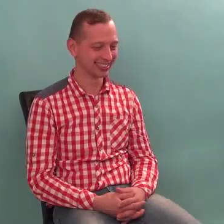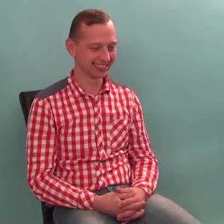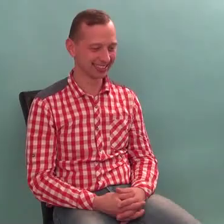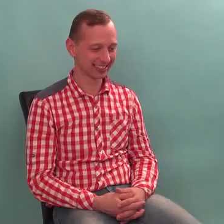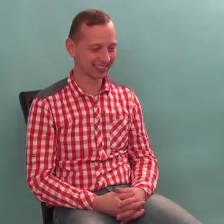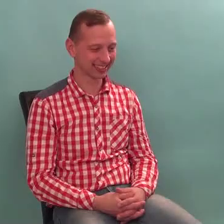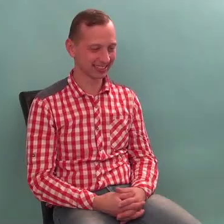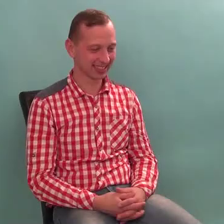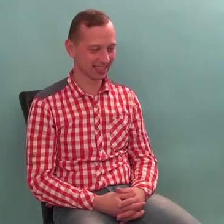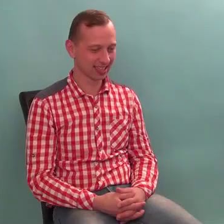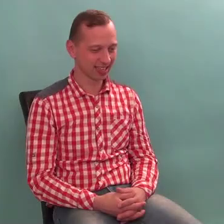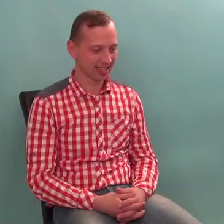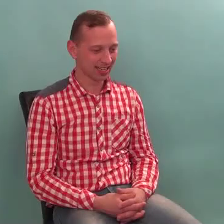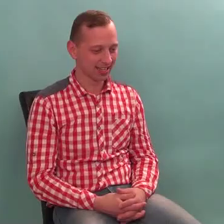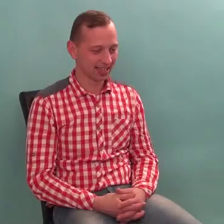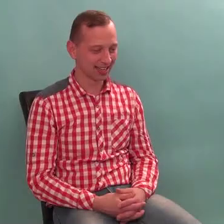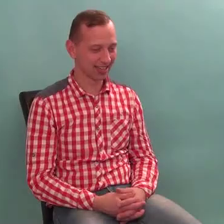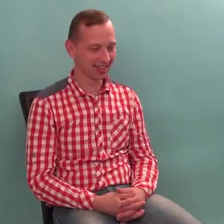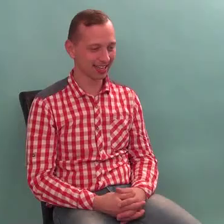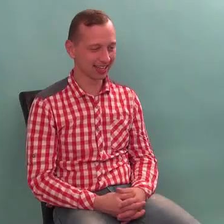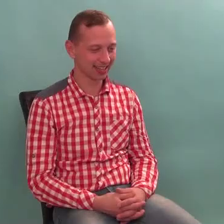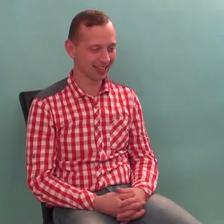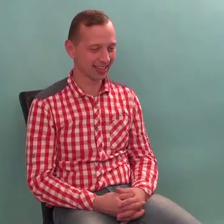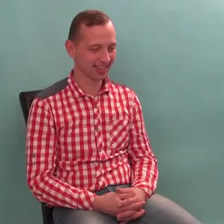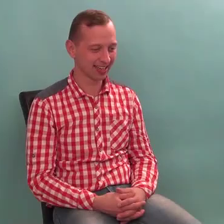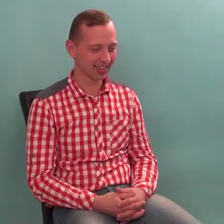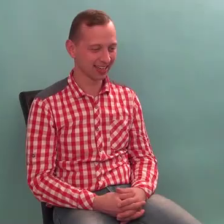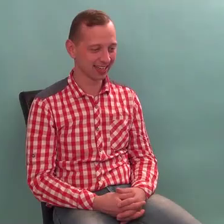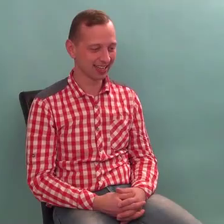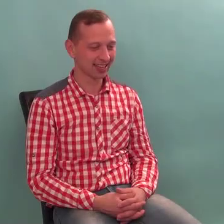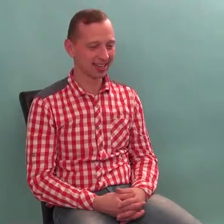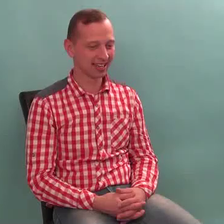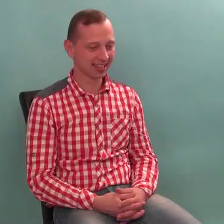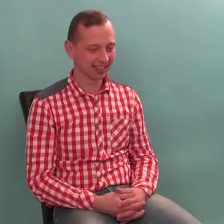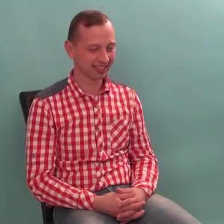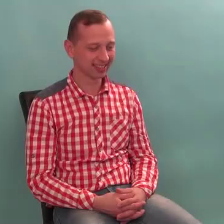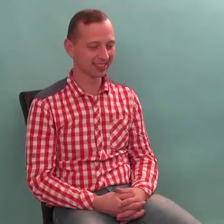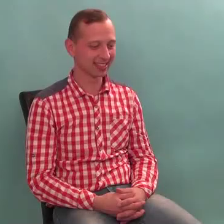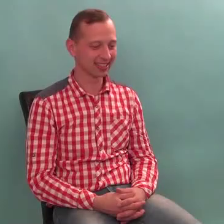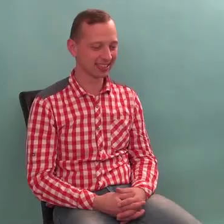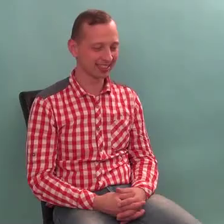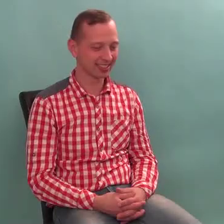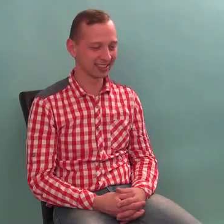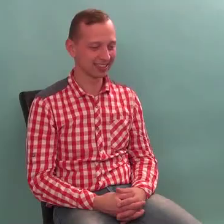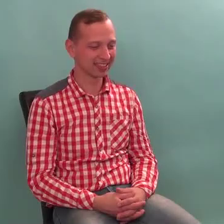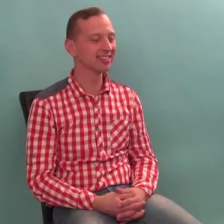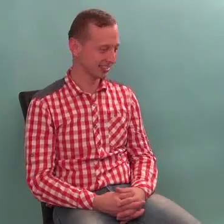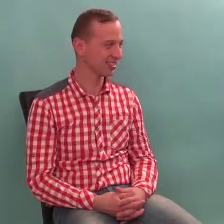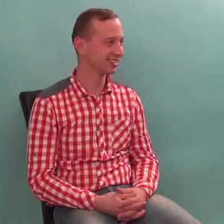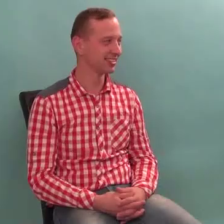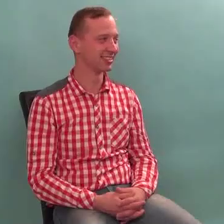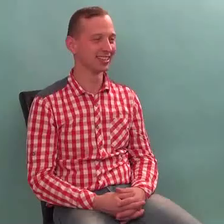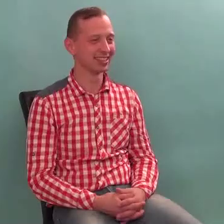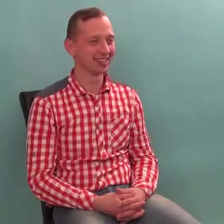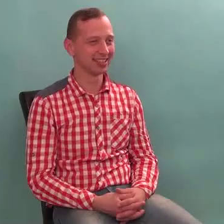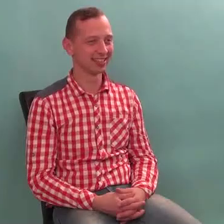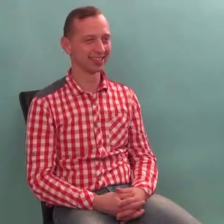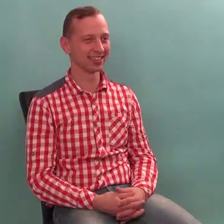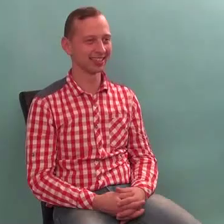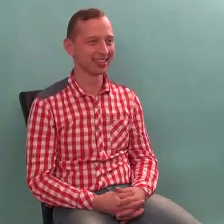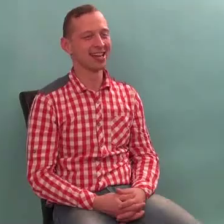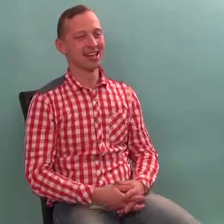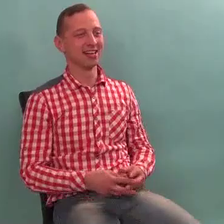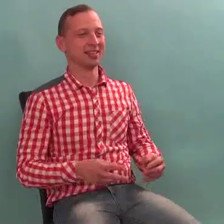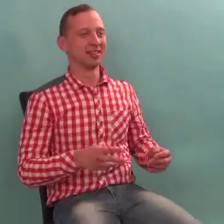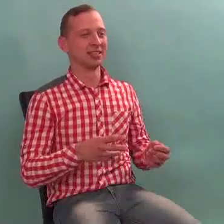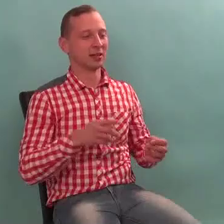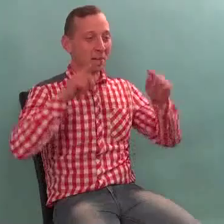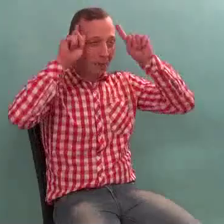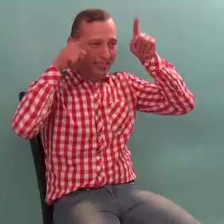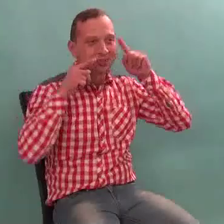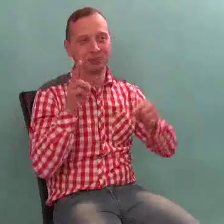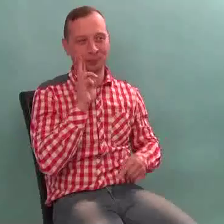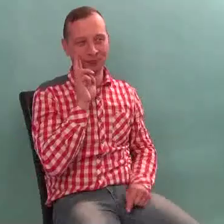Mama Myszka Miki kładzie talerz z jabłkami na stole, patrzy na zegar wiszący na ścianie i wychodzi.